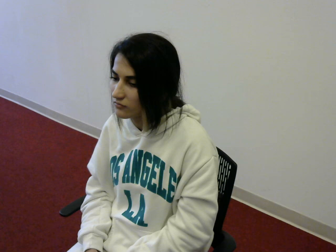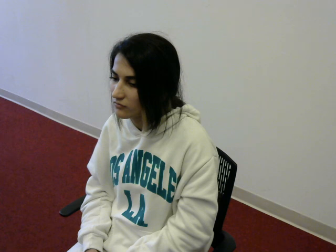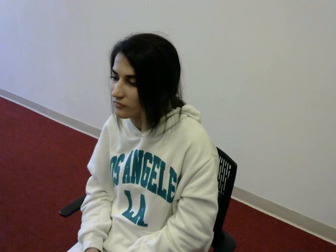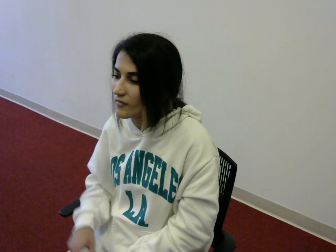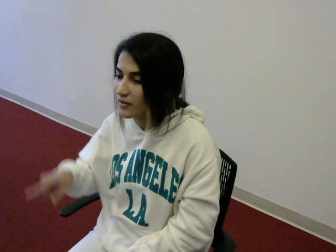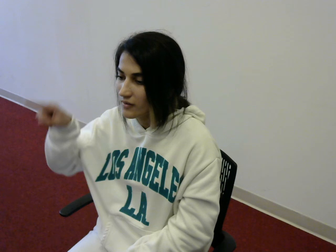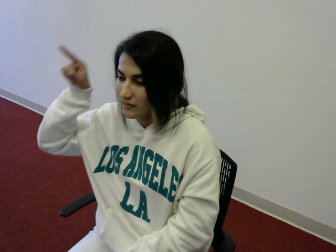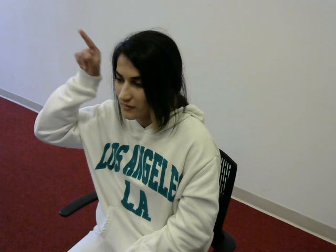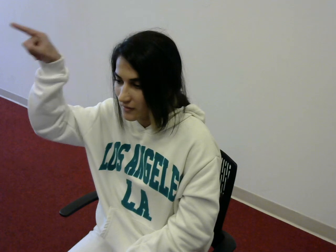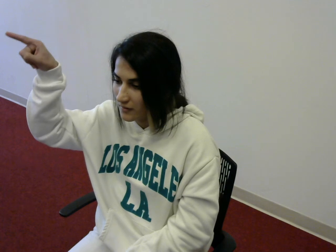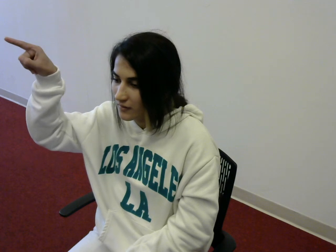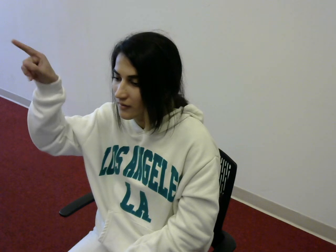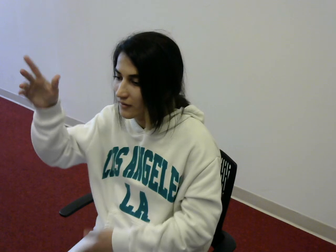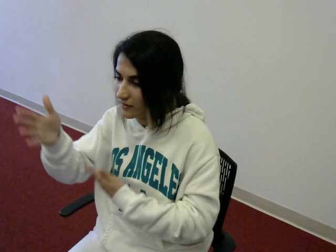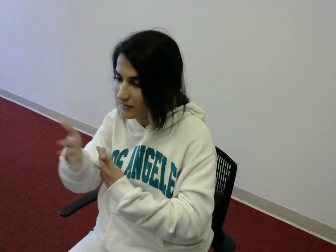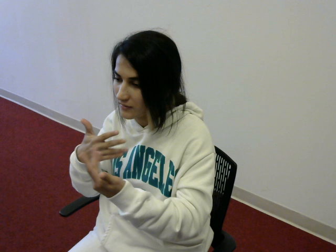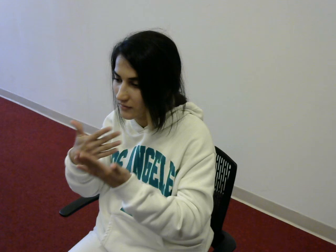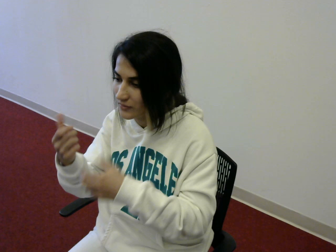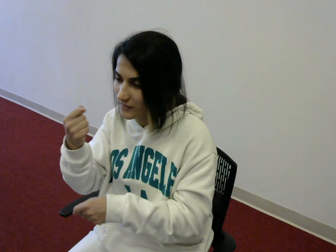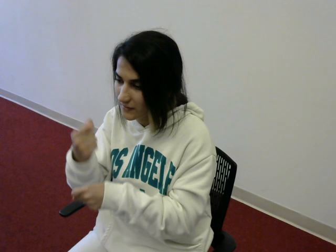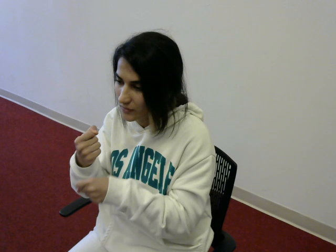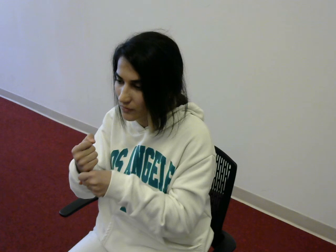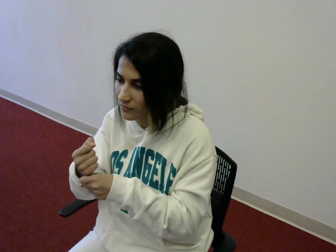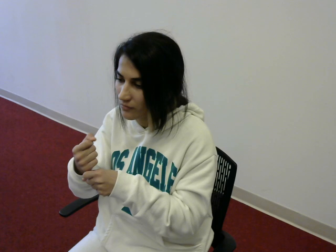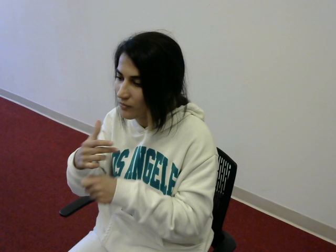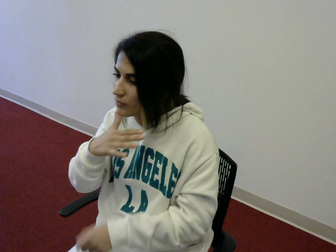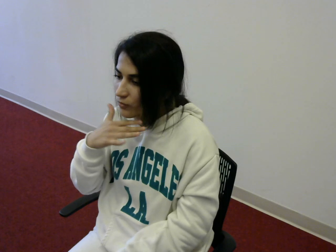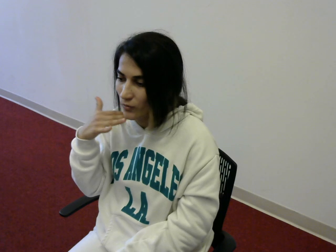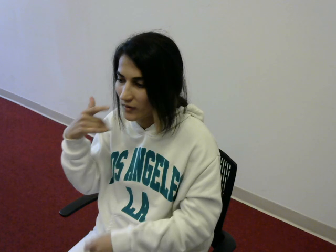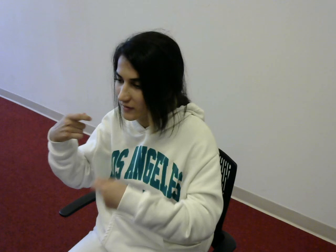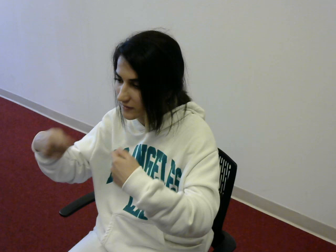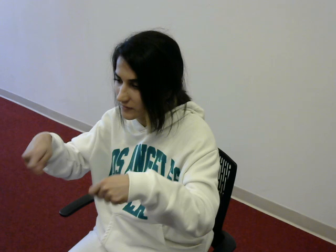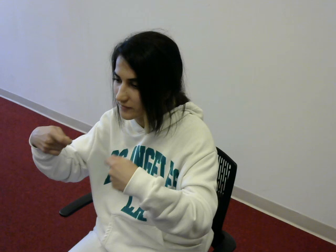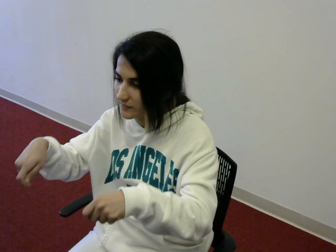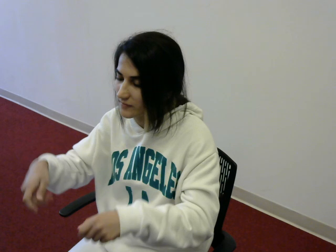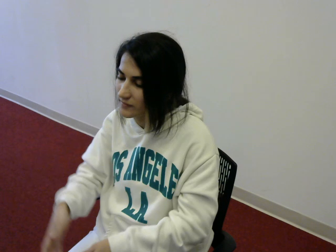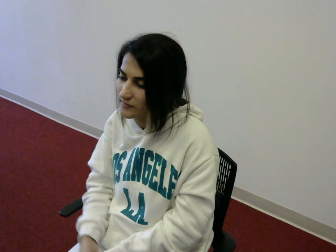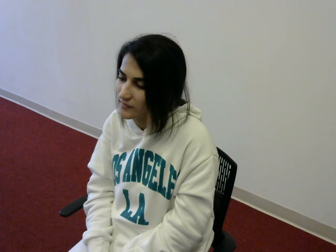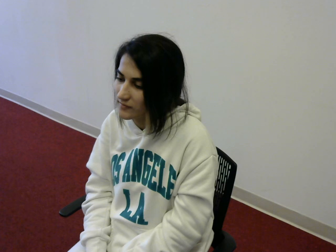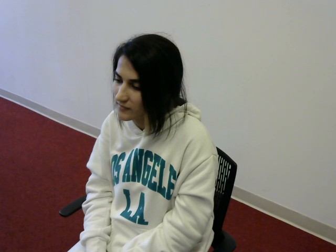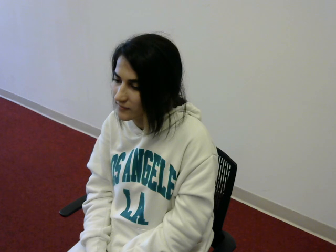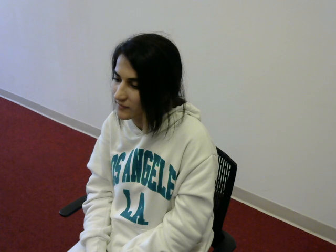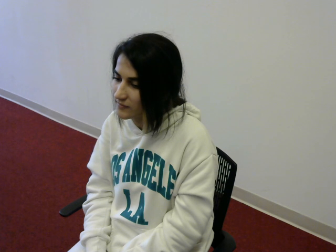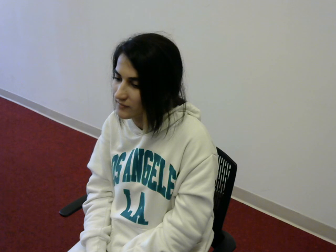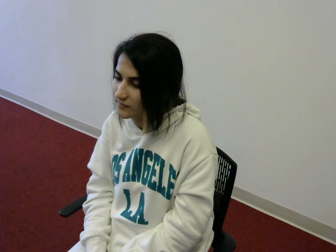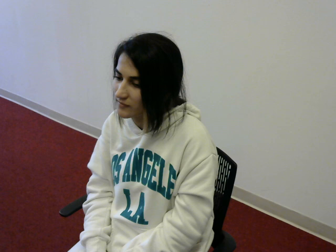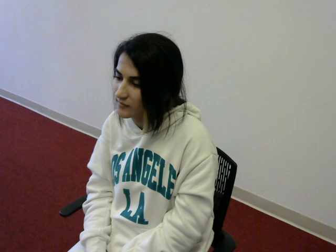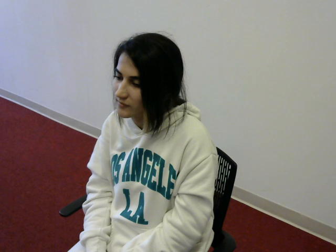Onun əl işləri çox satılır